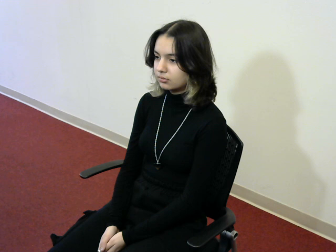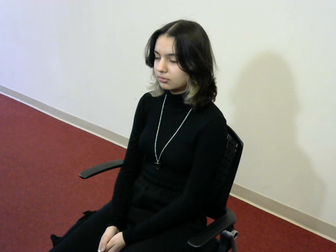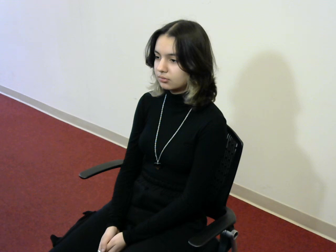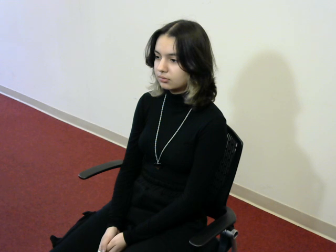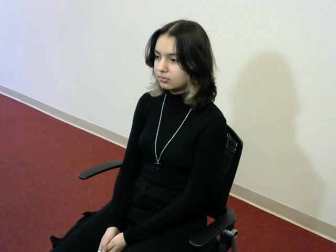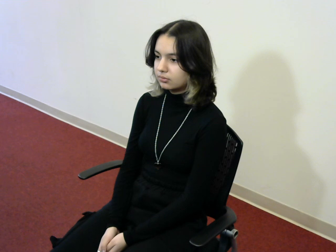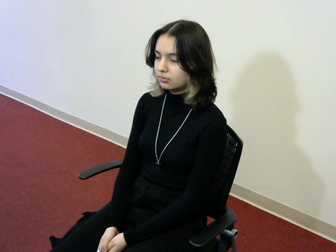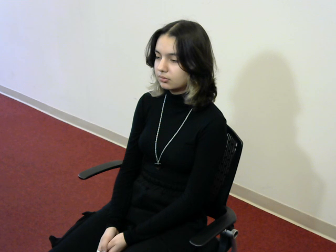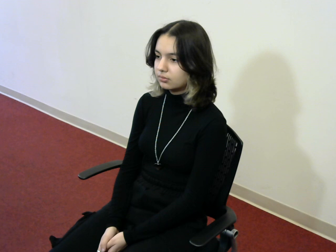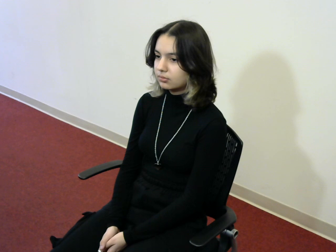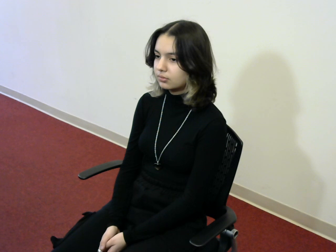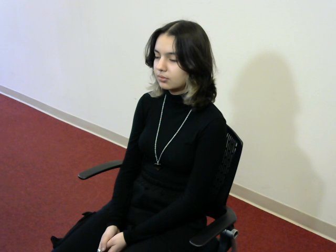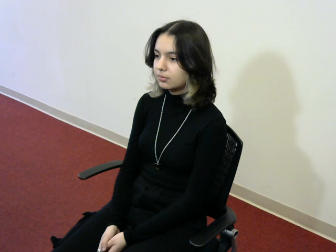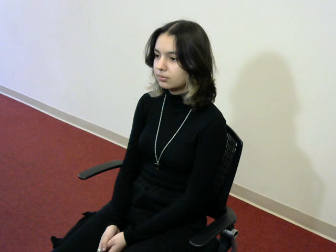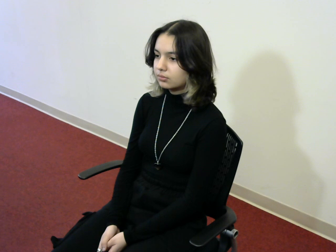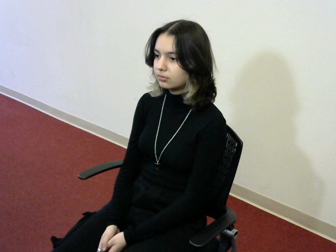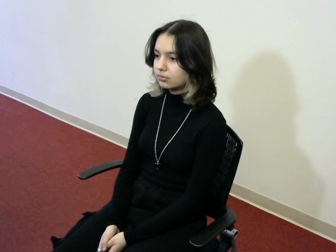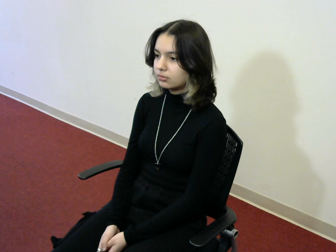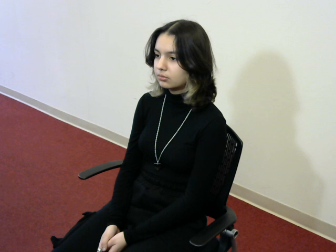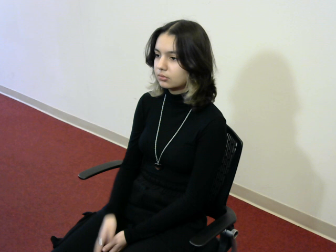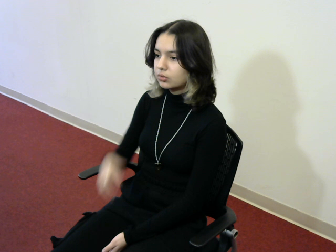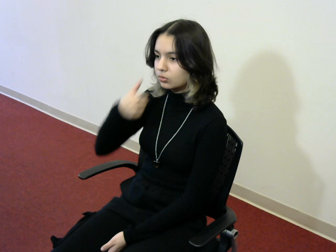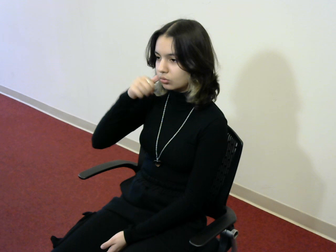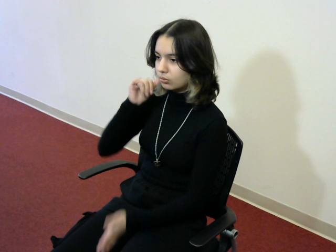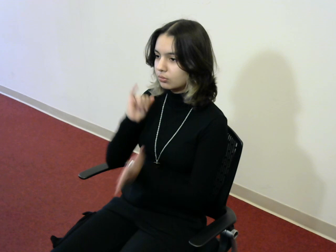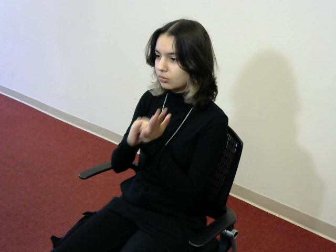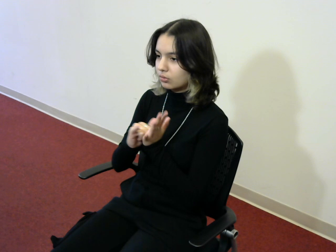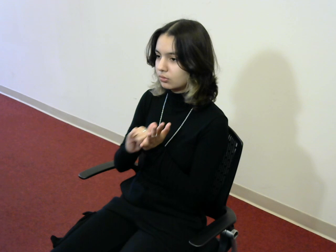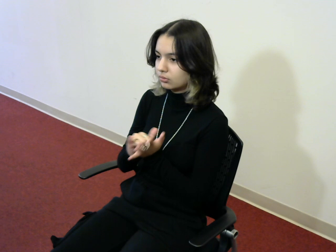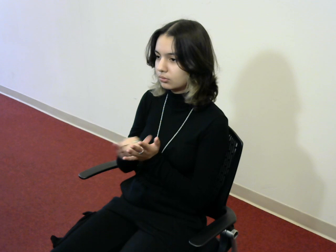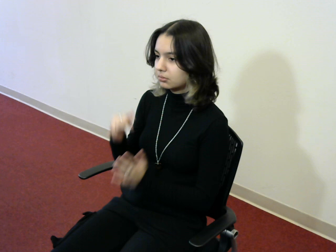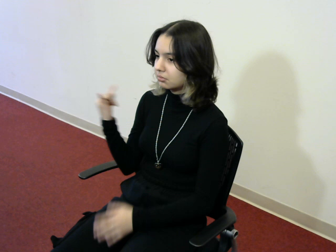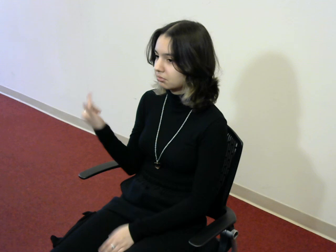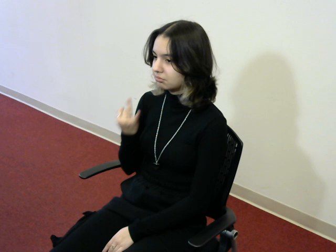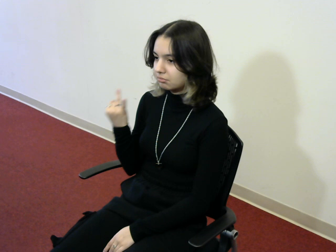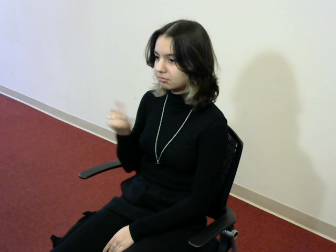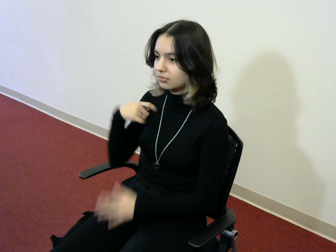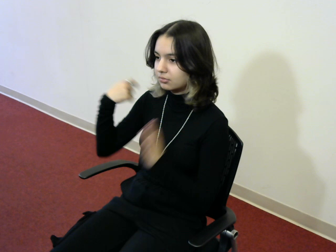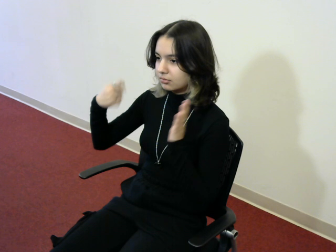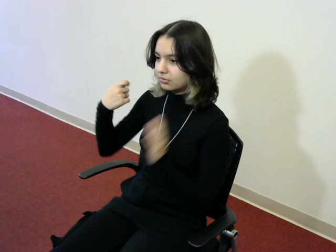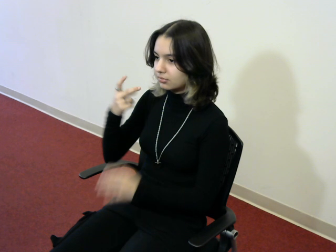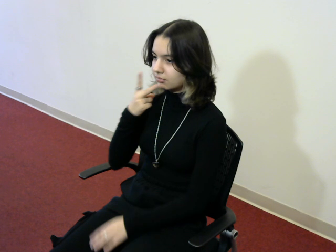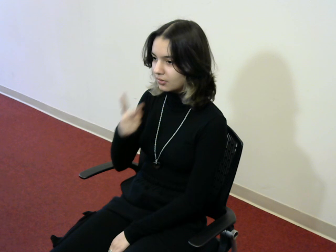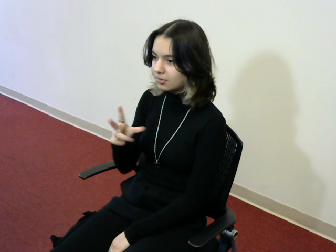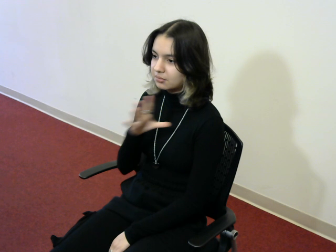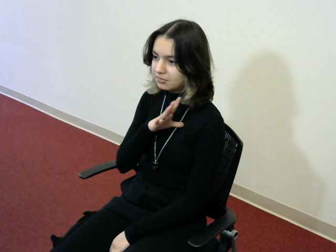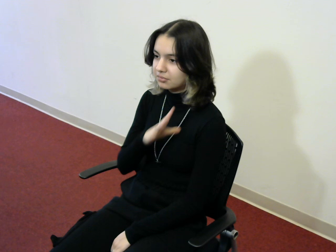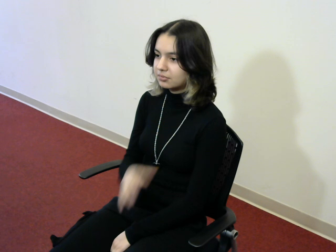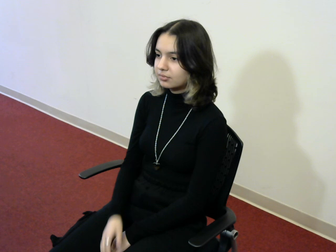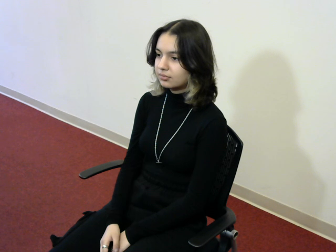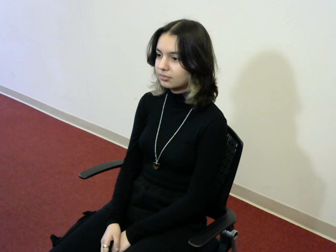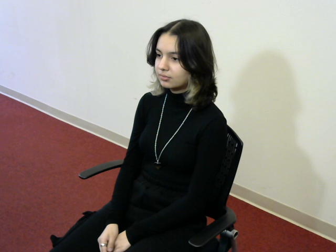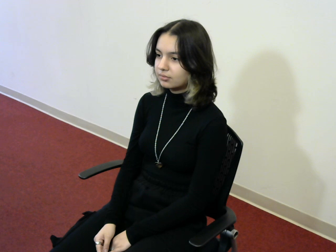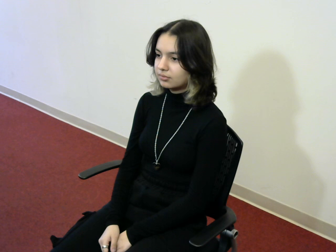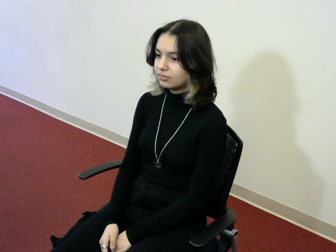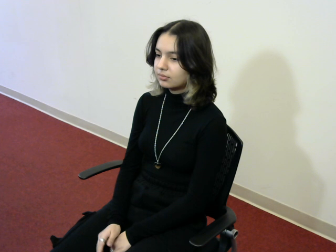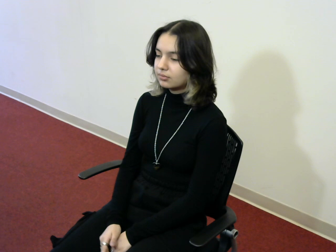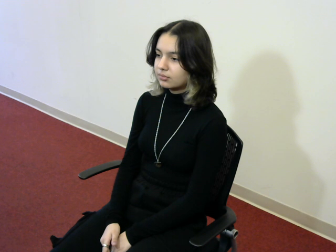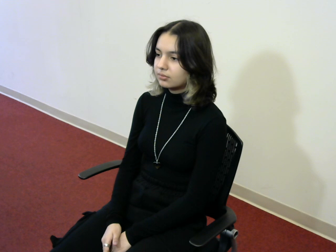Dünən YouTube da maraqlı videoya baxmışam